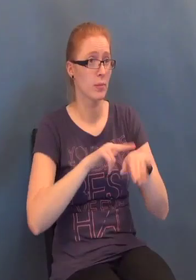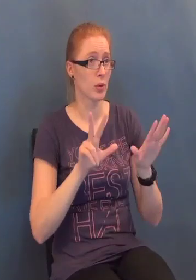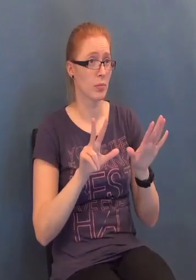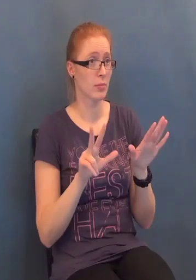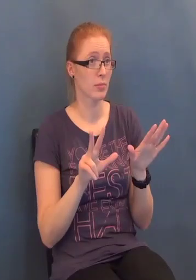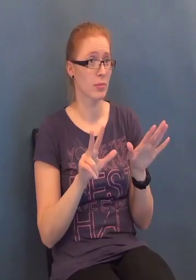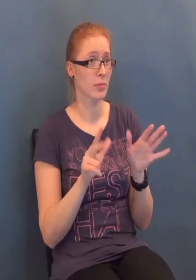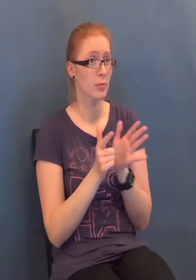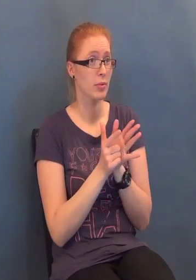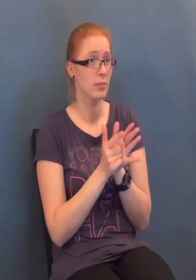Wieczorem o ósmej.